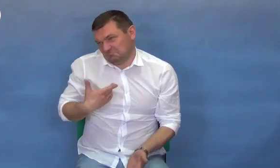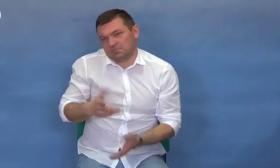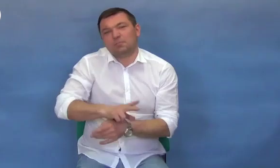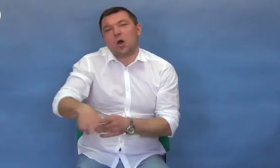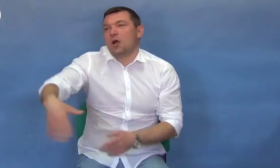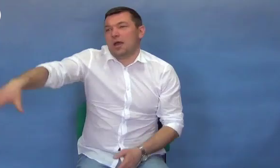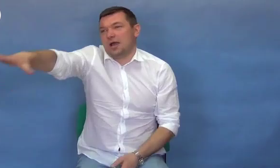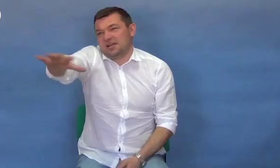Na polu, nie wiem...